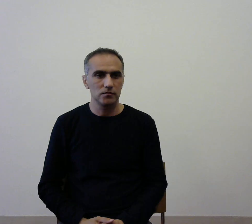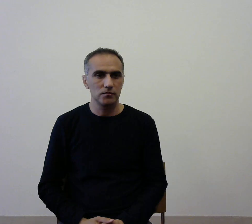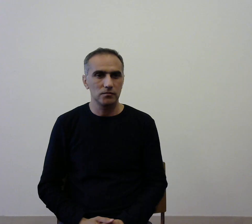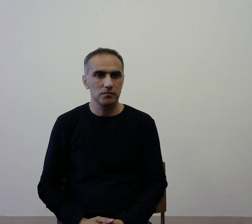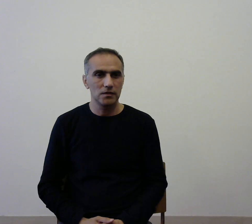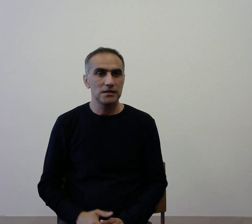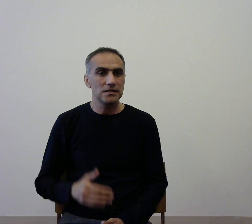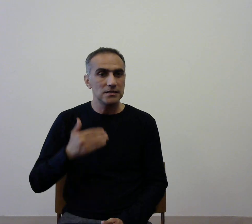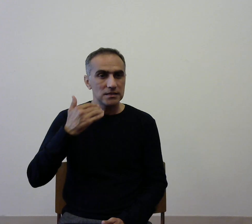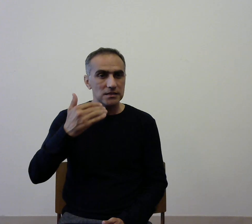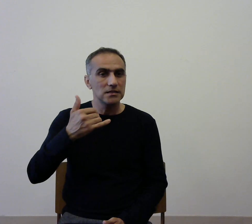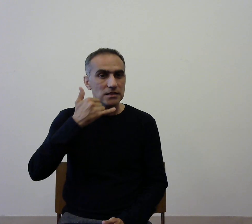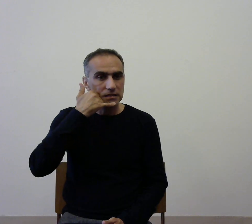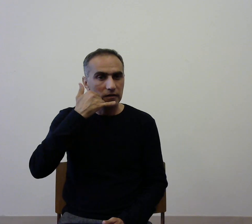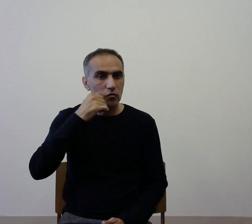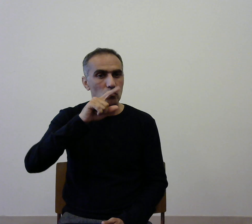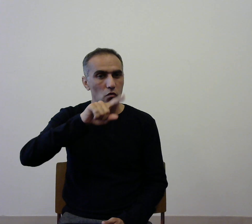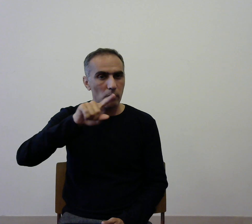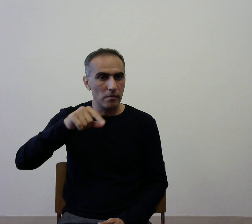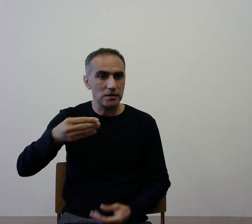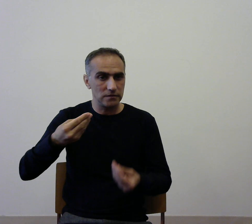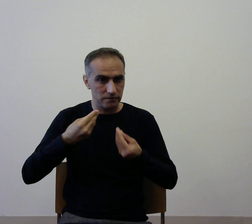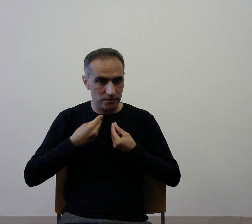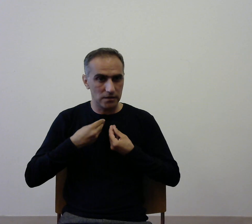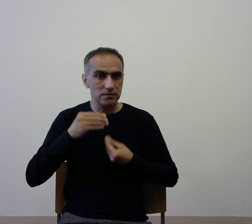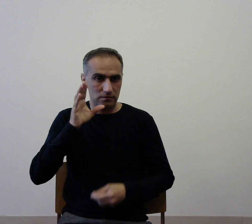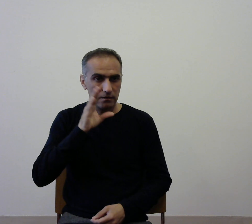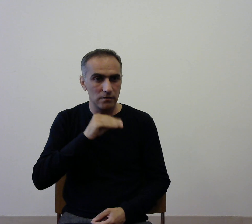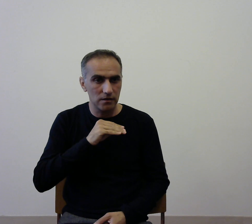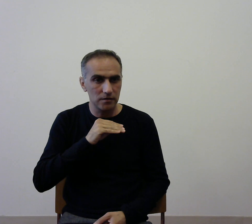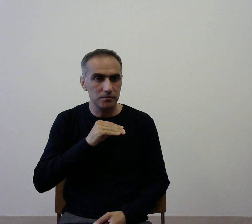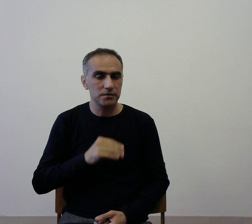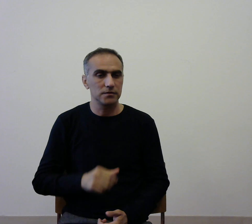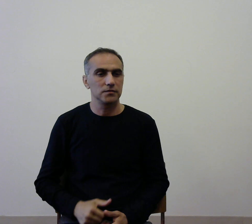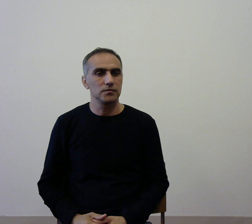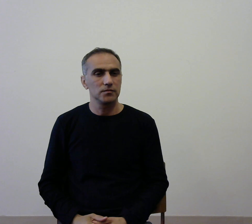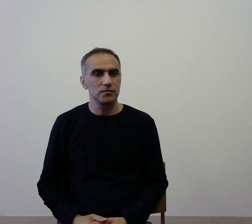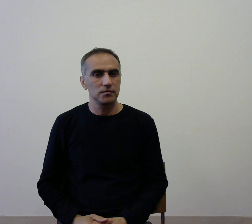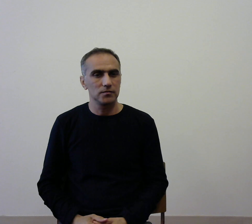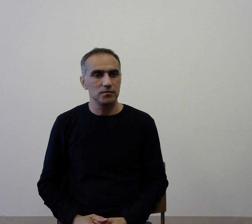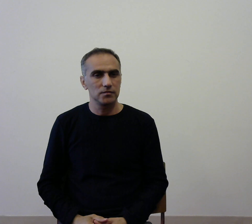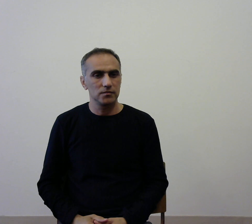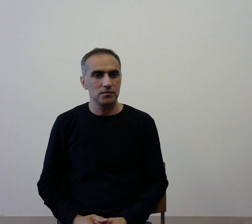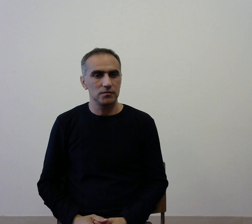Siz telefon nömrənizi verə bilərsinizmi?